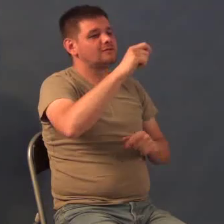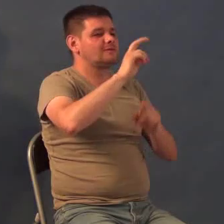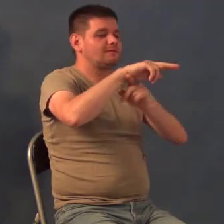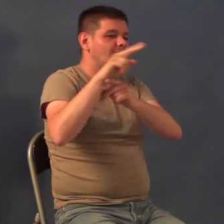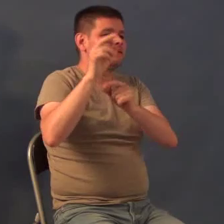Zwiedzają.